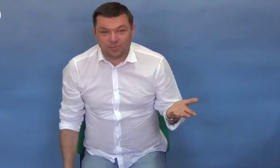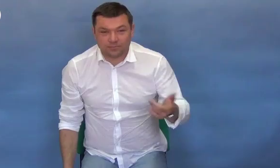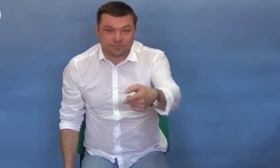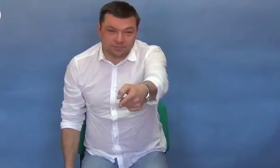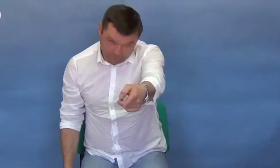Ty.